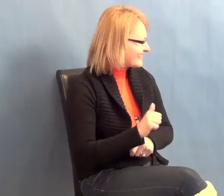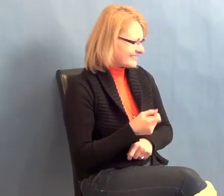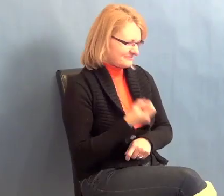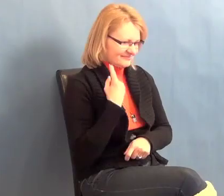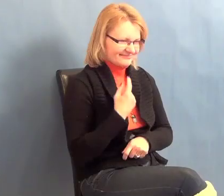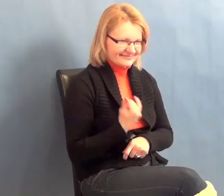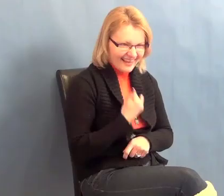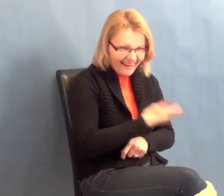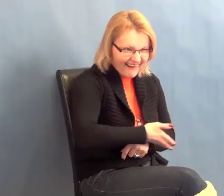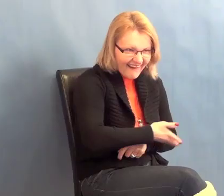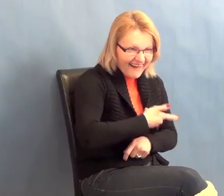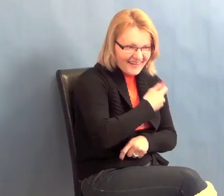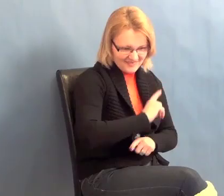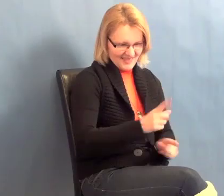Zawsze piłują i dlatego jest zakaz?